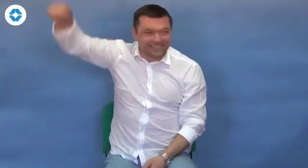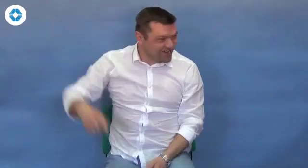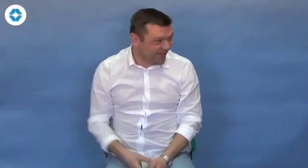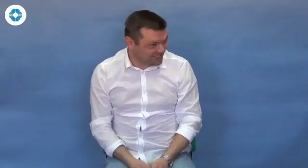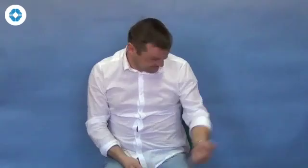Super.